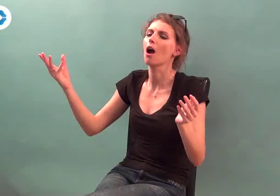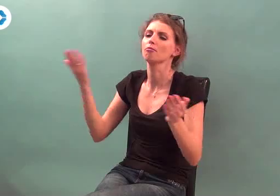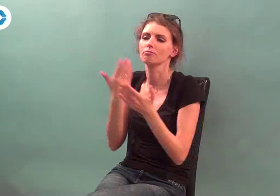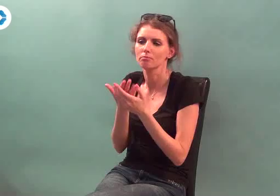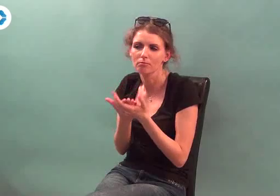Dlaczego?